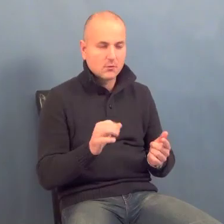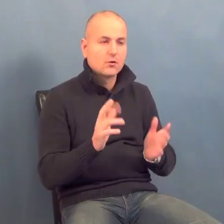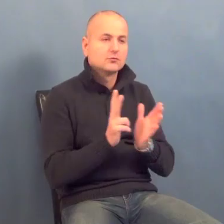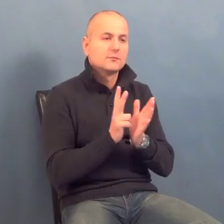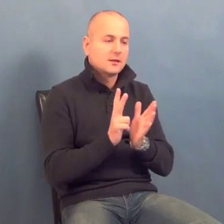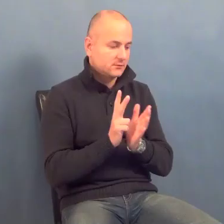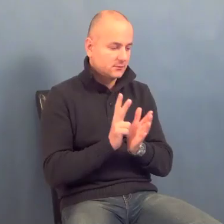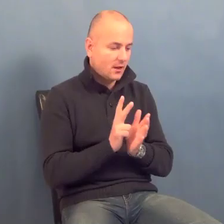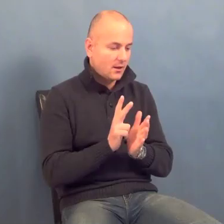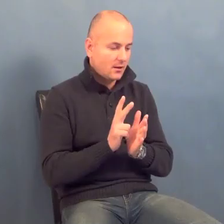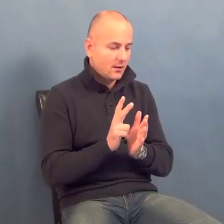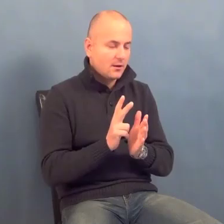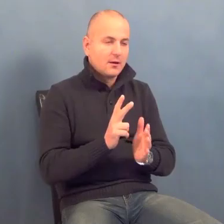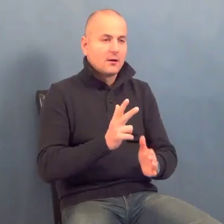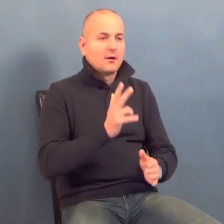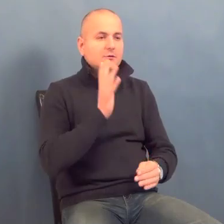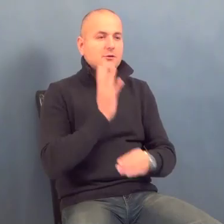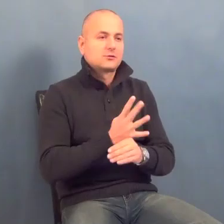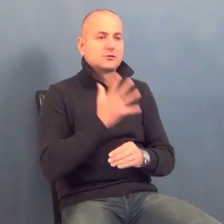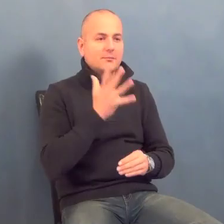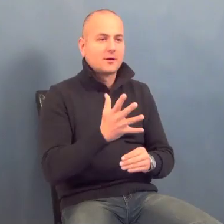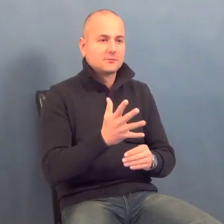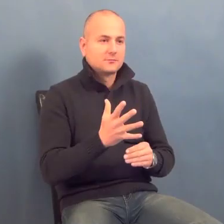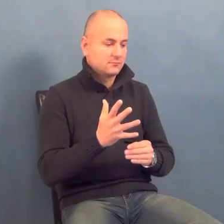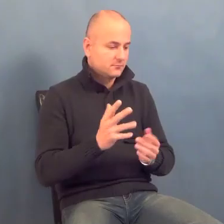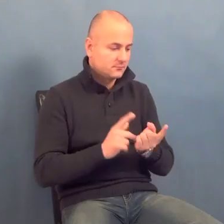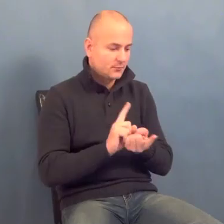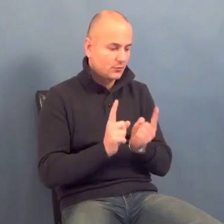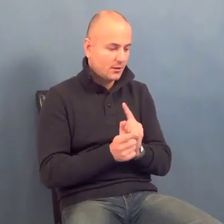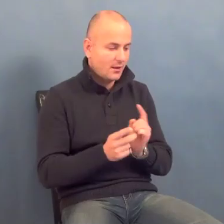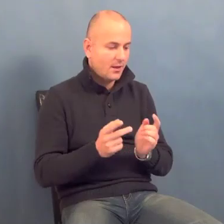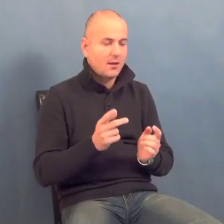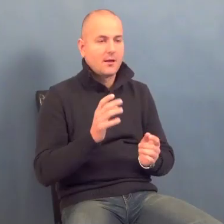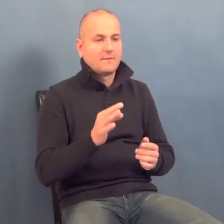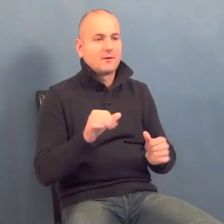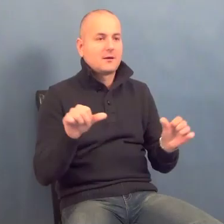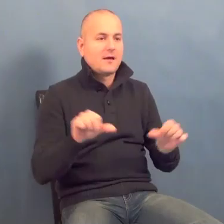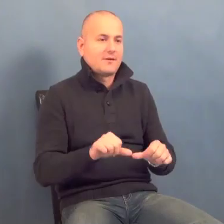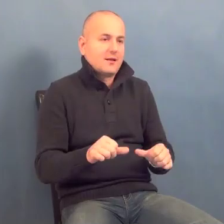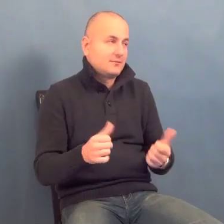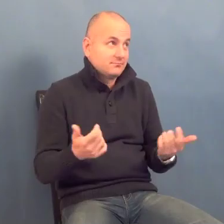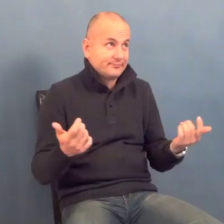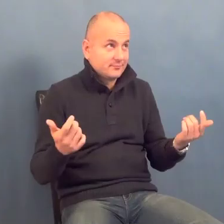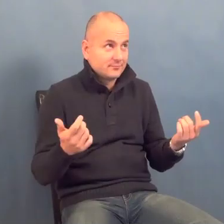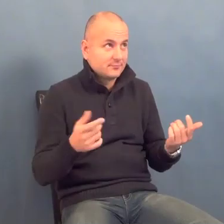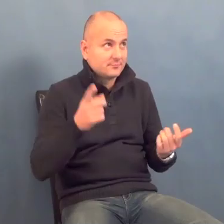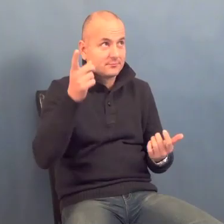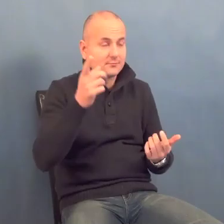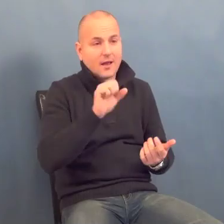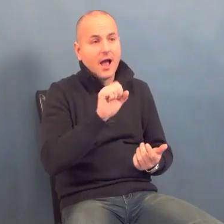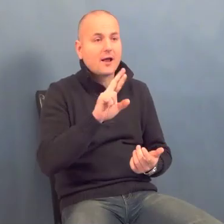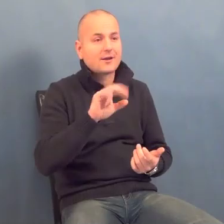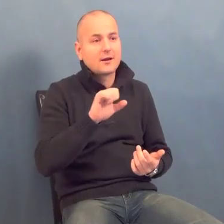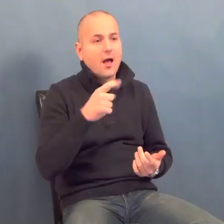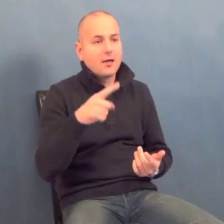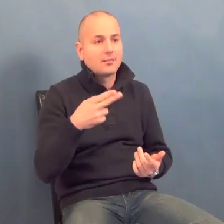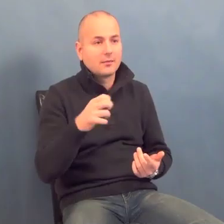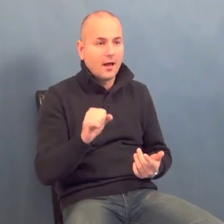Osiemnasta czterdzieści pięć - spotkanie w restauracji "Ariadna".